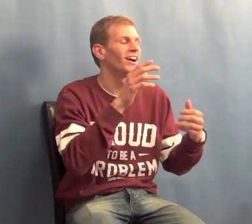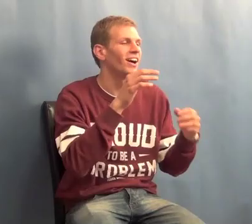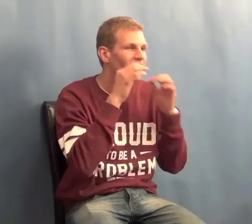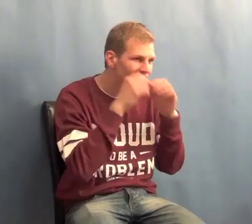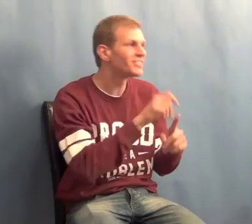...odchylił głowę.